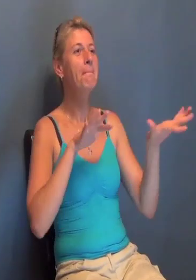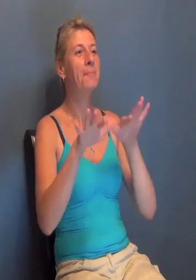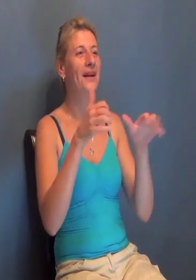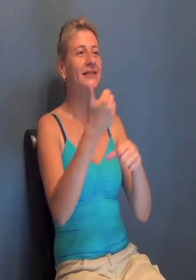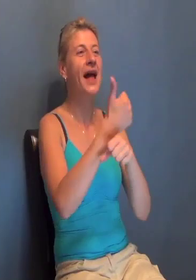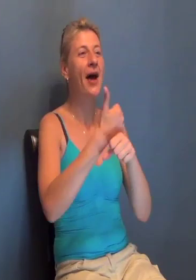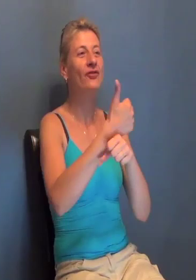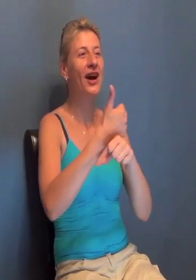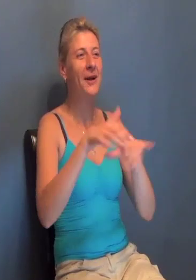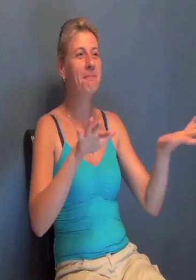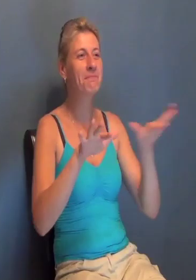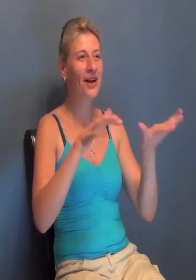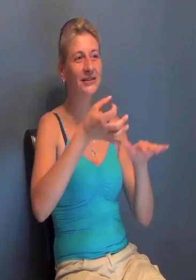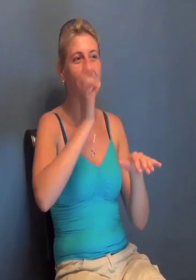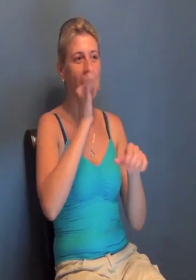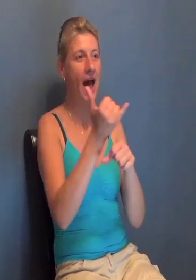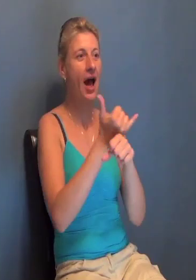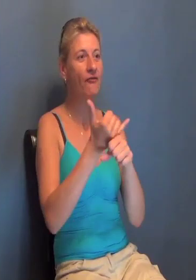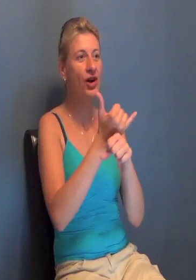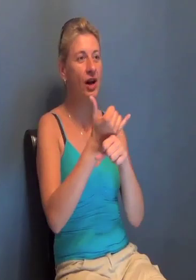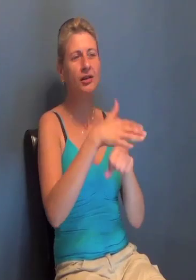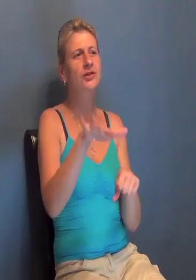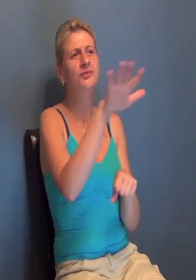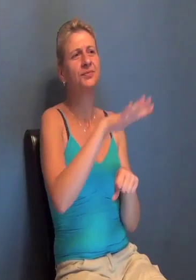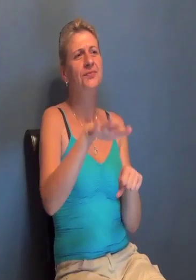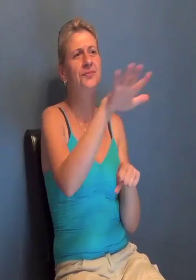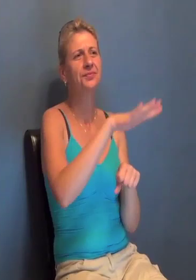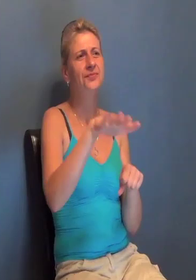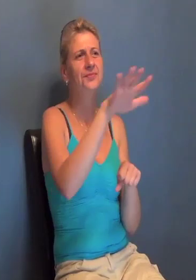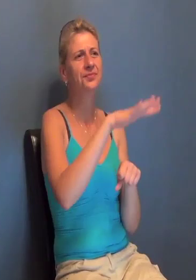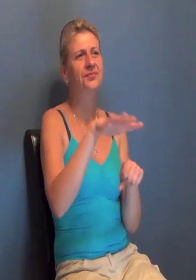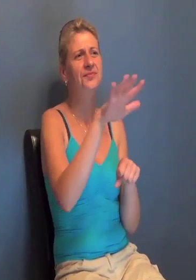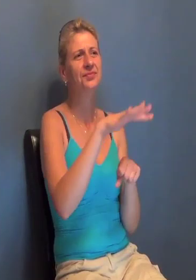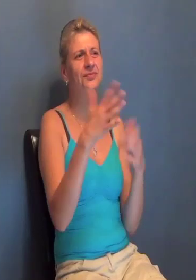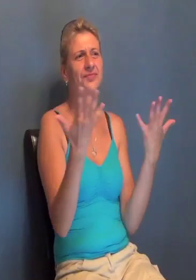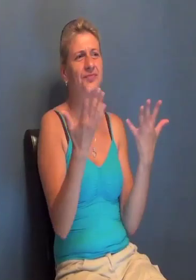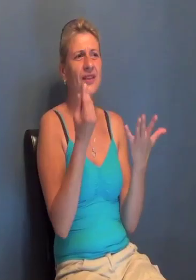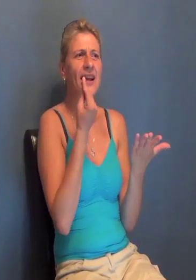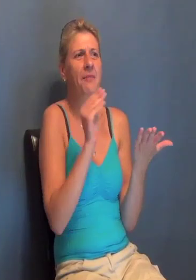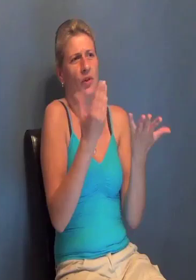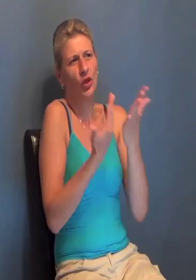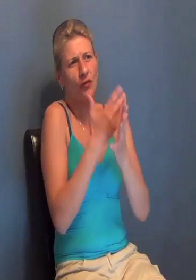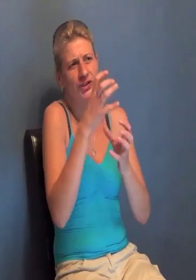Miejsce to kawiarnia, miejsce do wypicia, kawiarnia, w którym miejscu jest najlepiej?